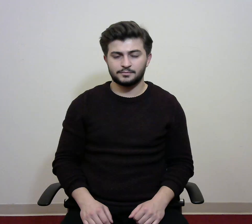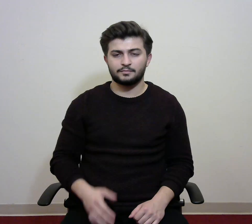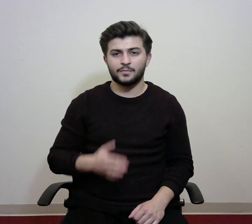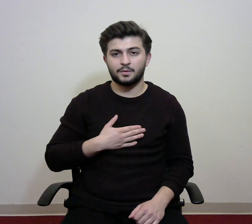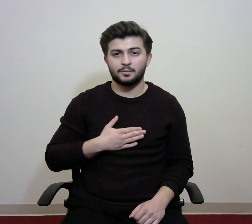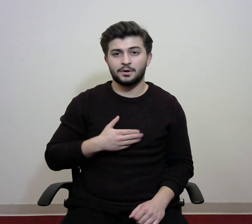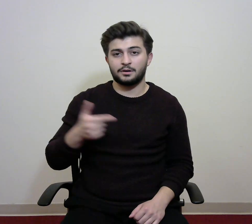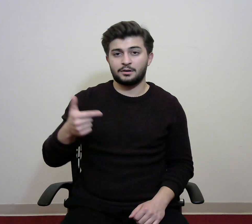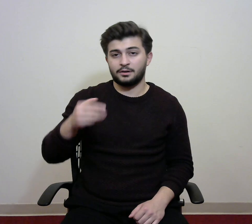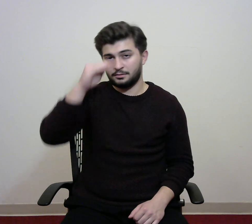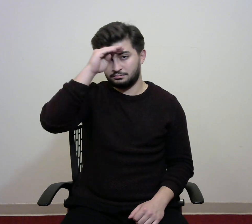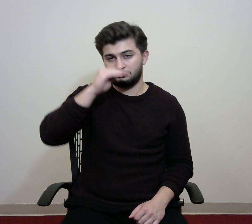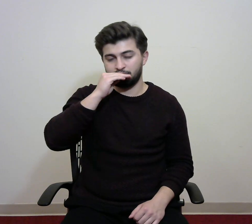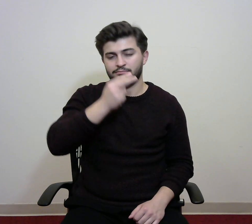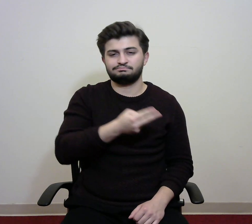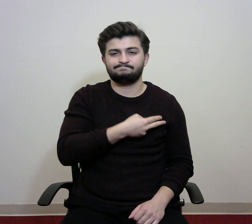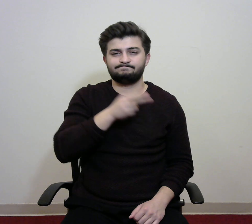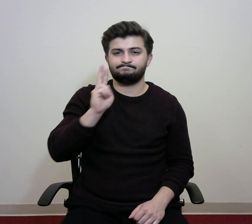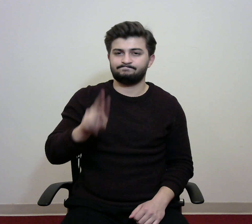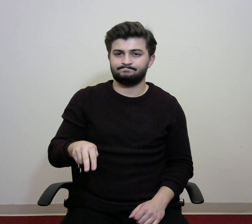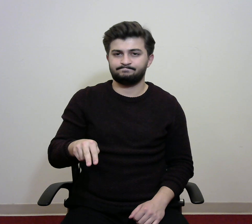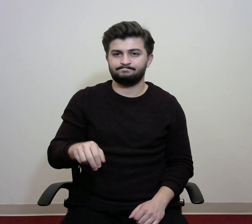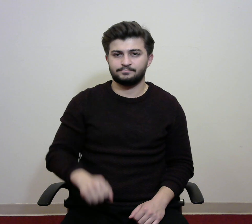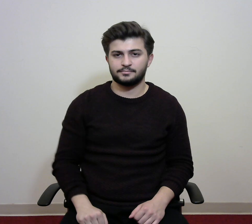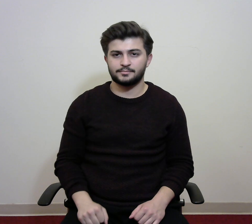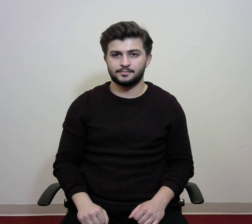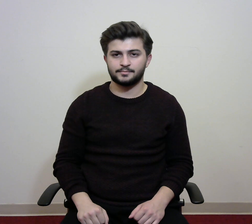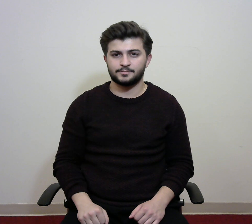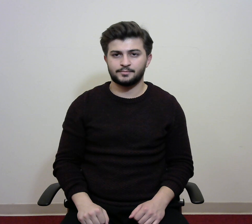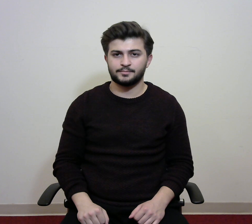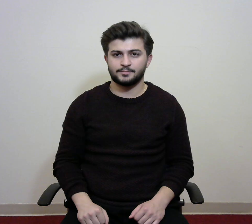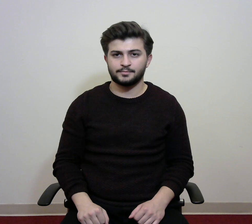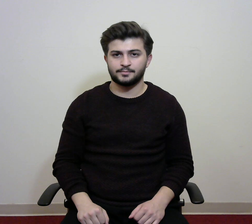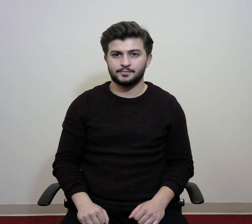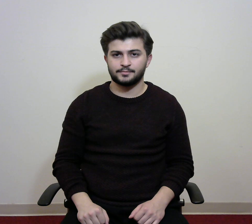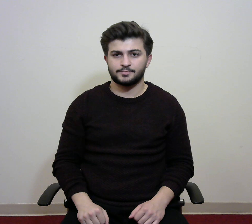Mənim qayınatam rəhmətə gedib